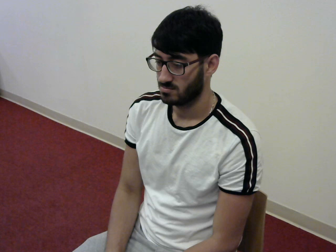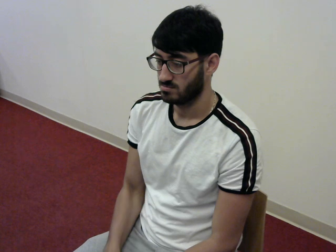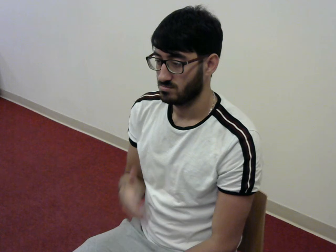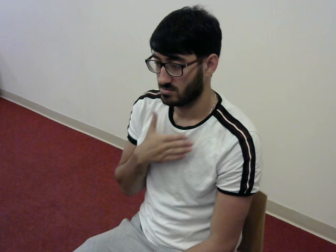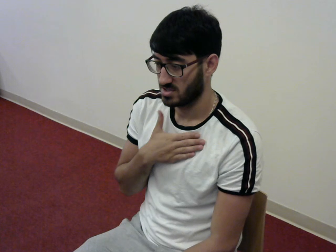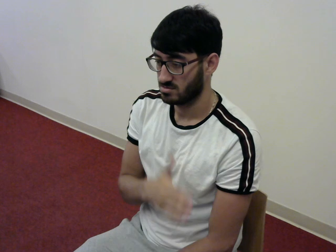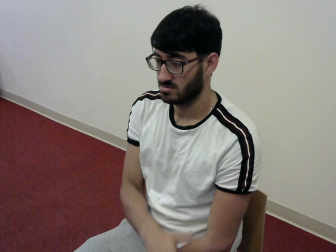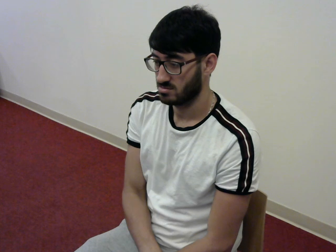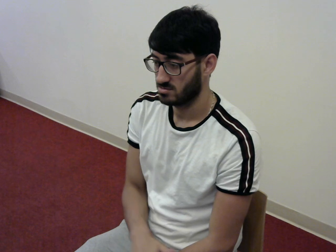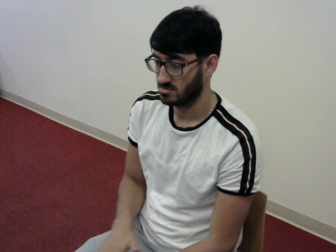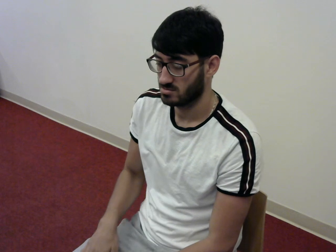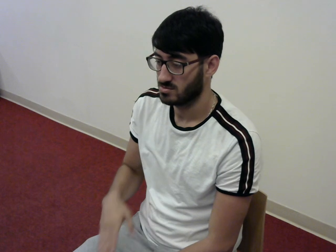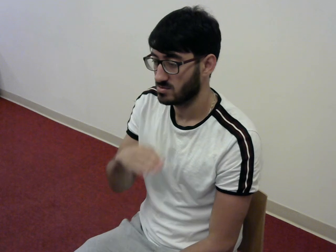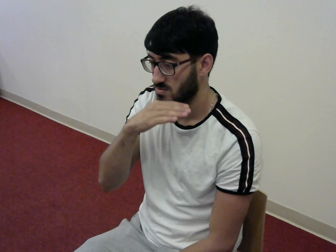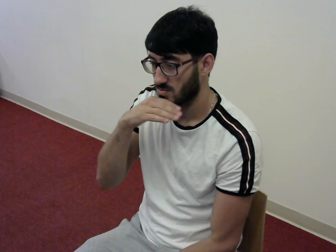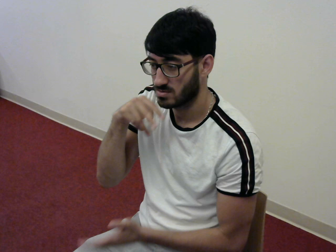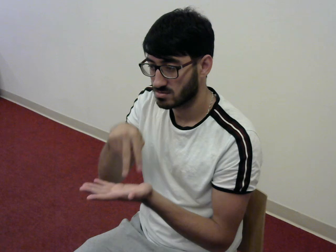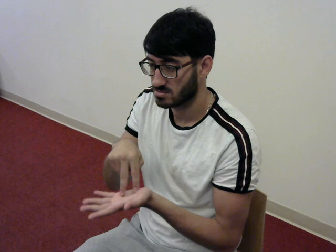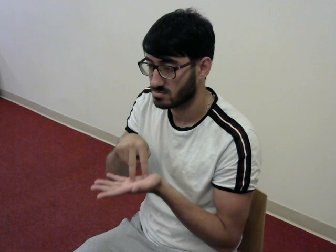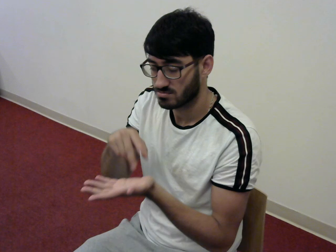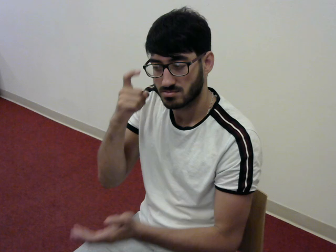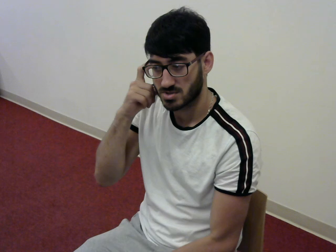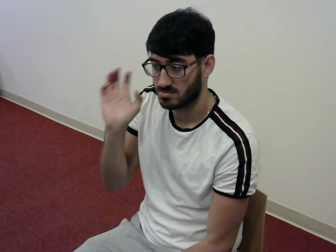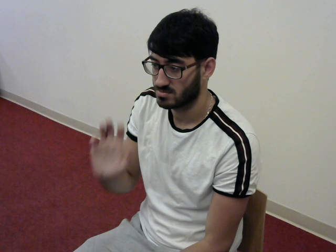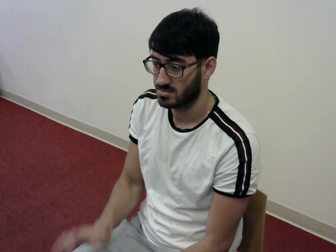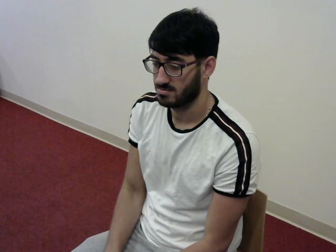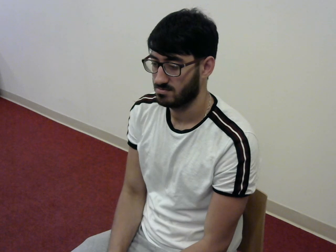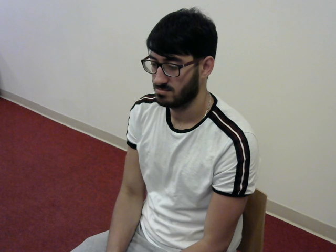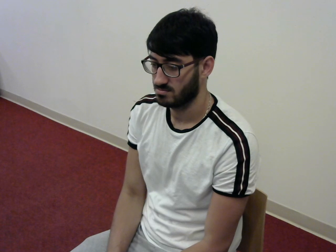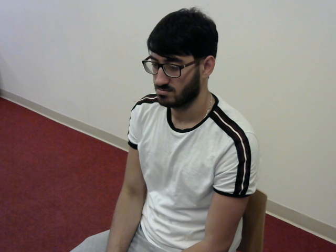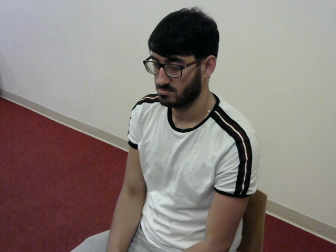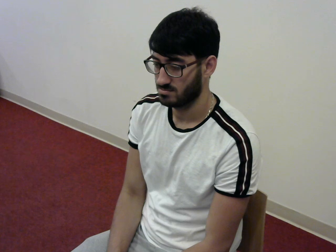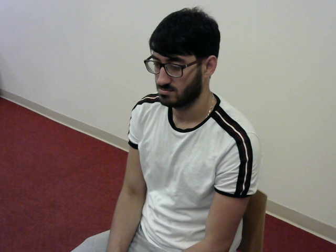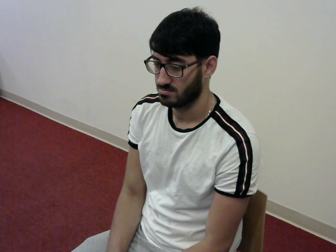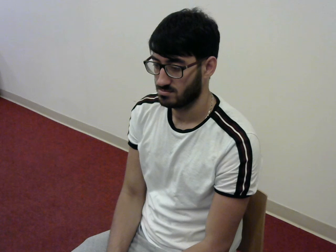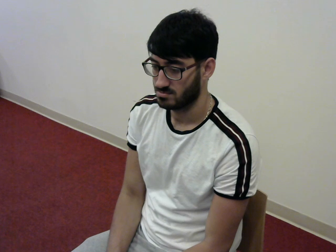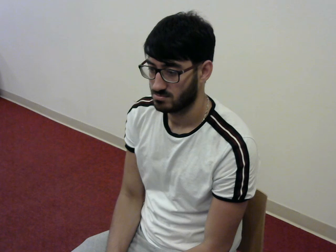Mən ayaq üstə çox dura bilmirəm